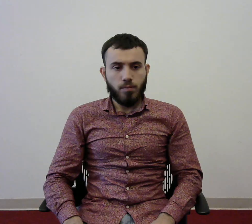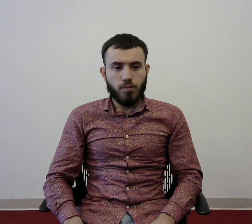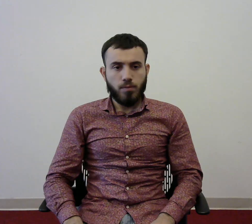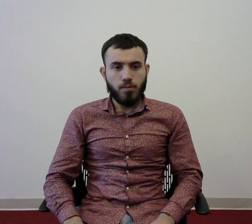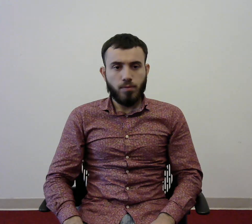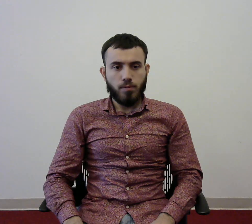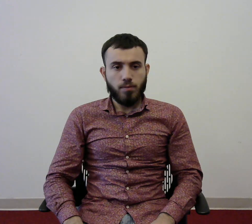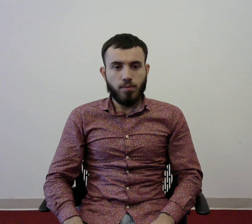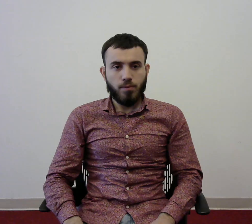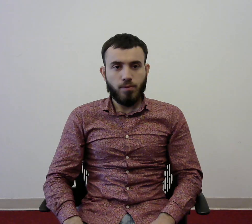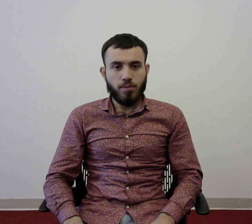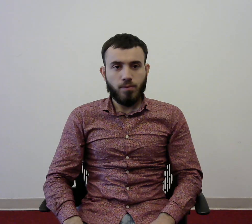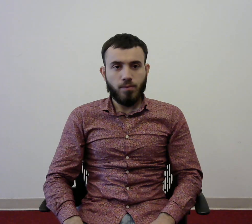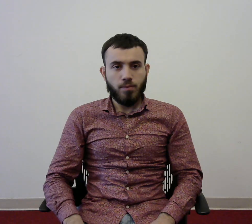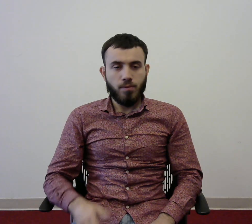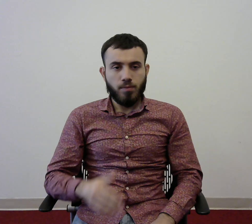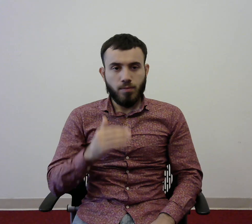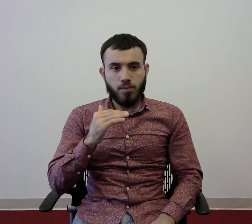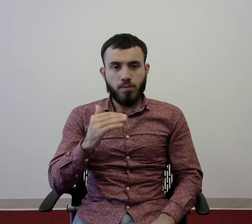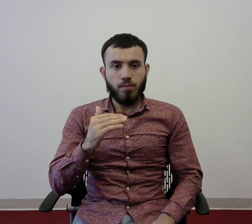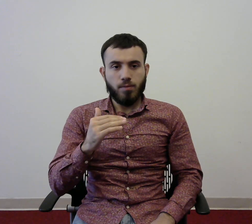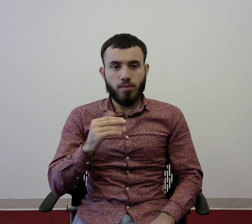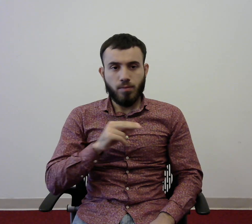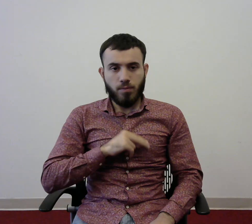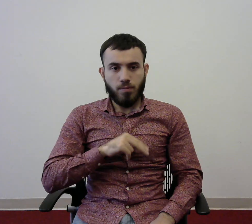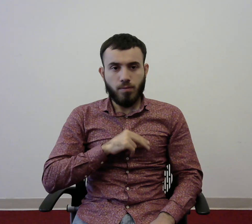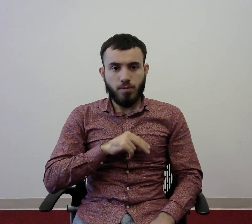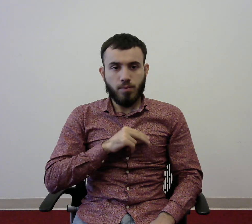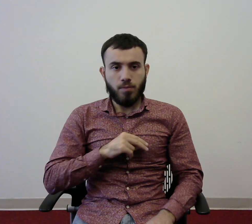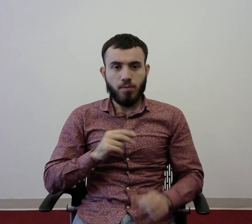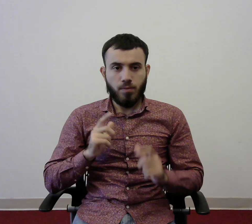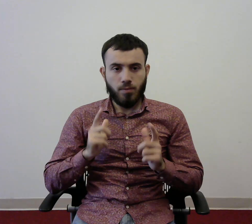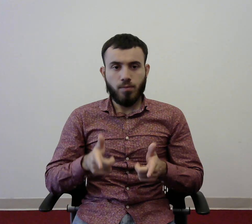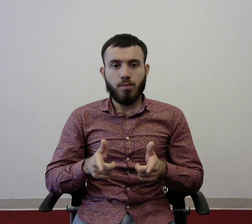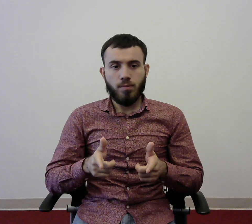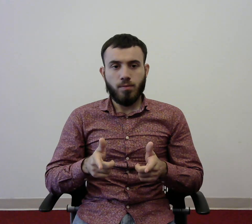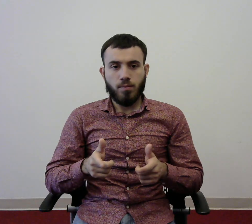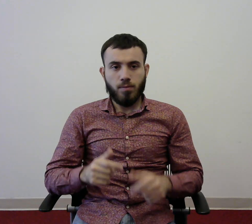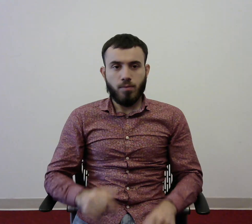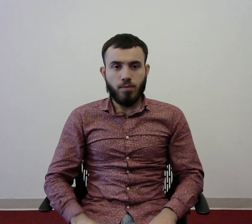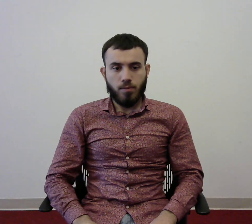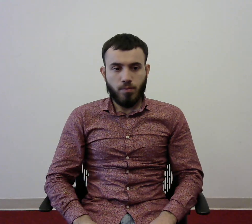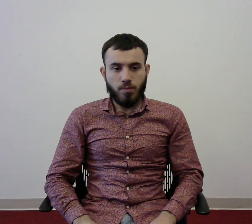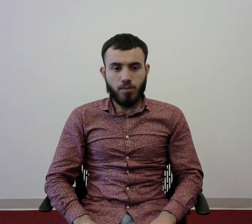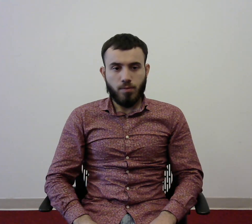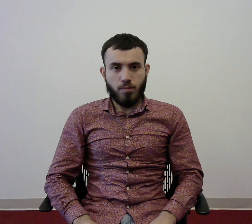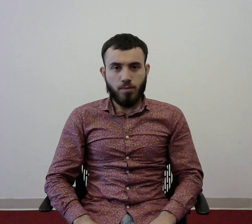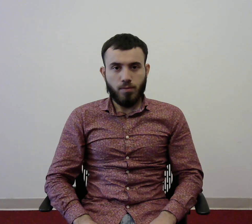Siz işdən razısınız?